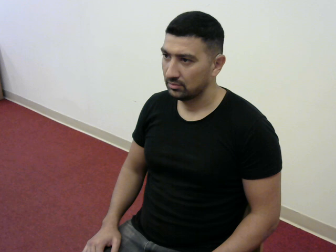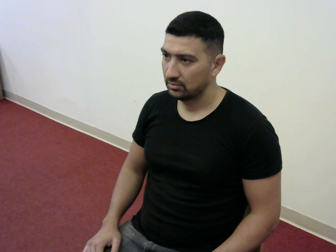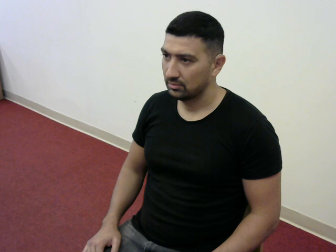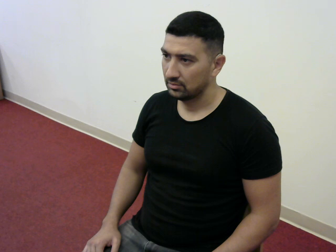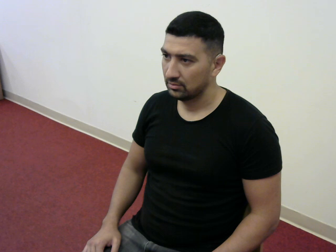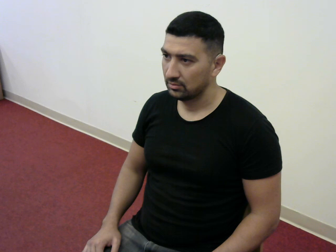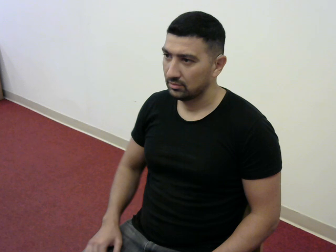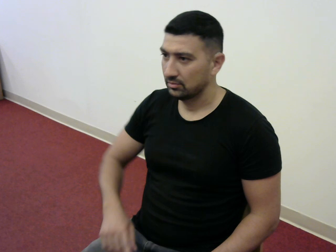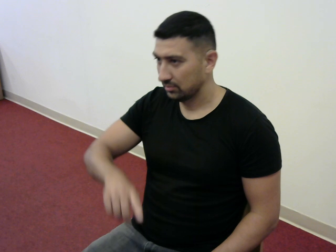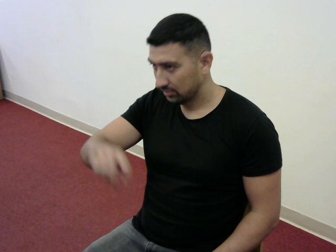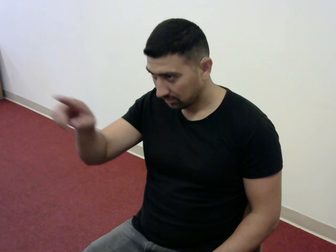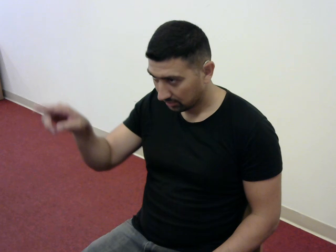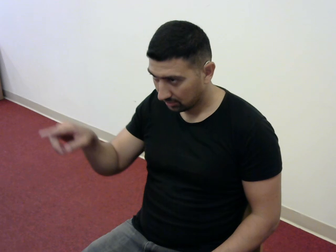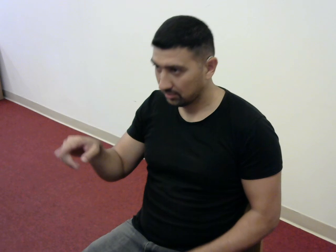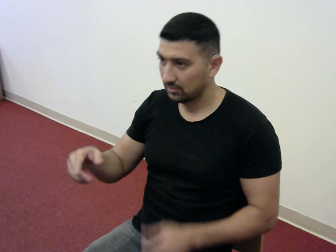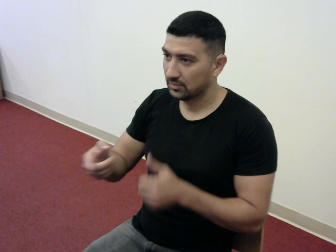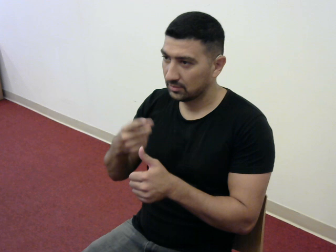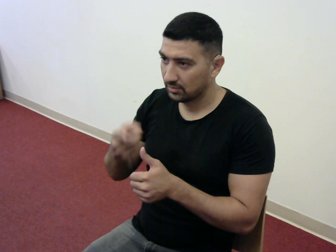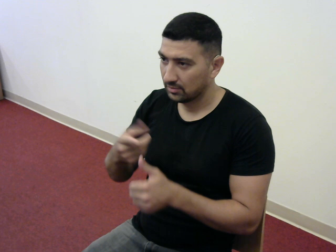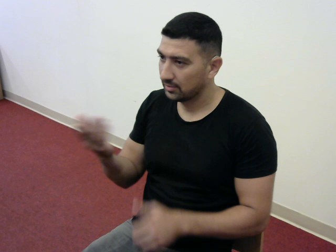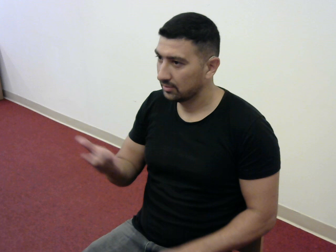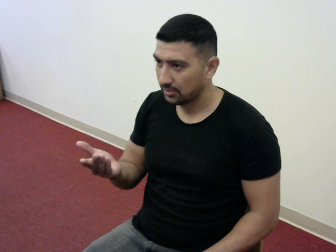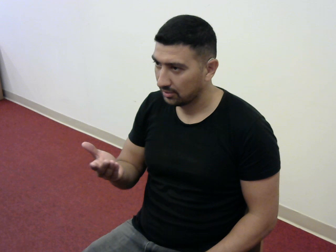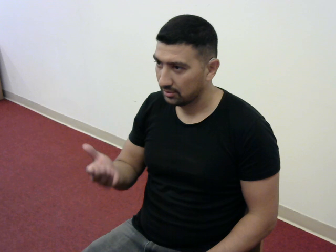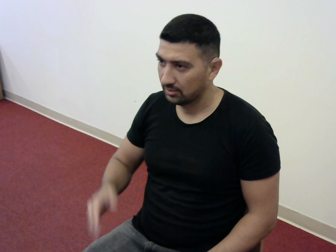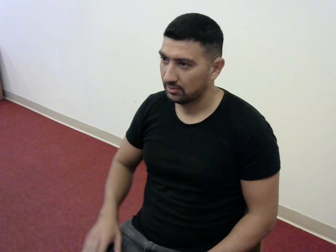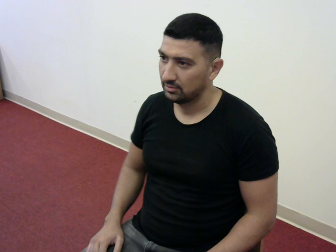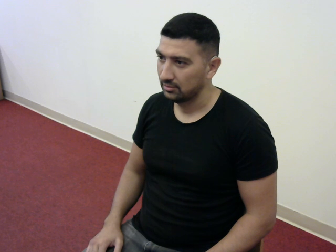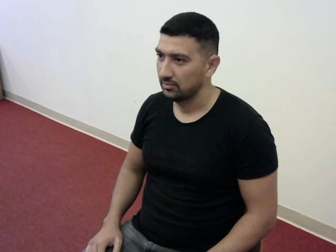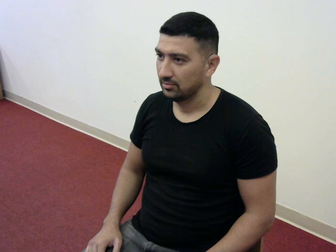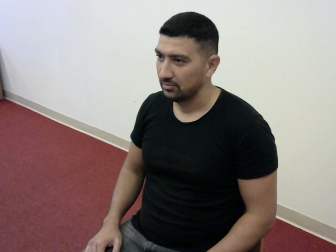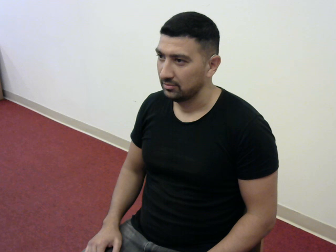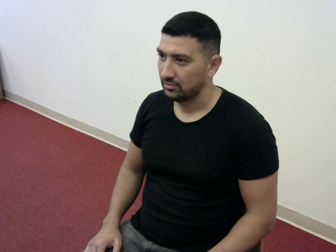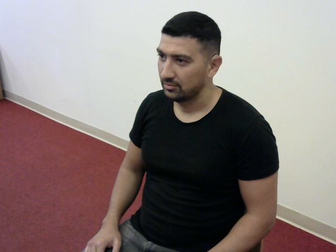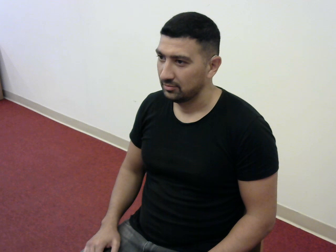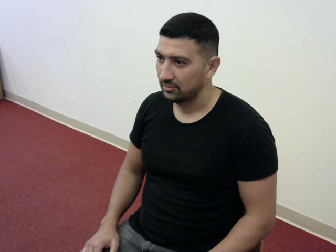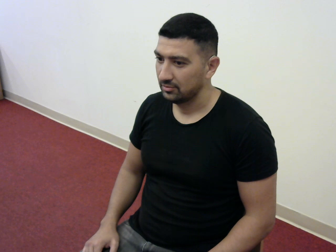Sizin adınız nədir?